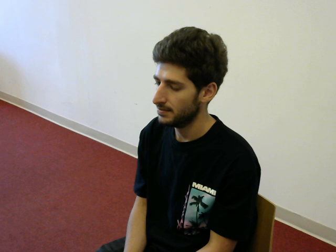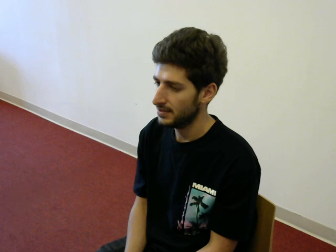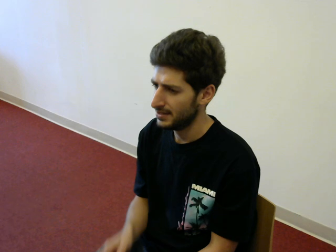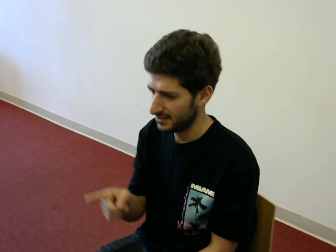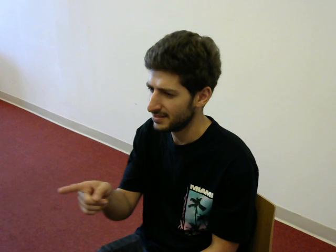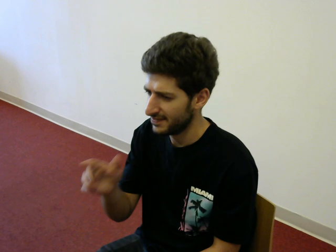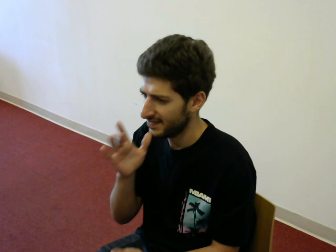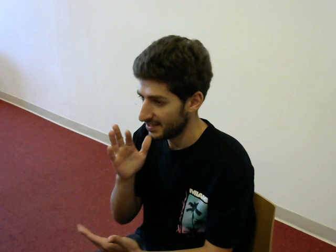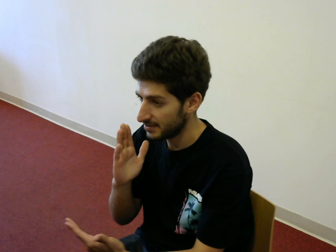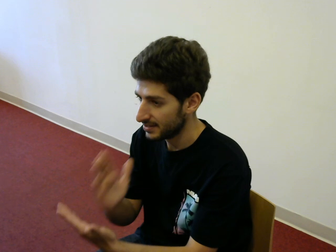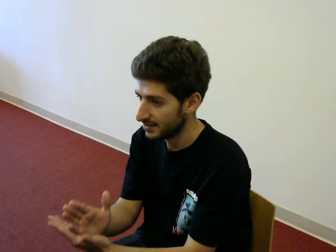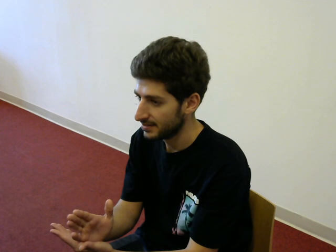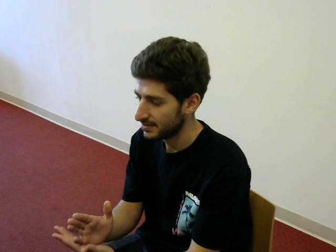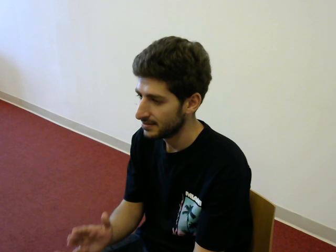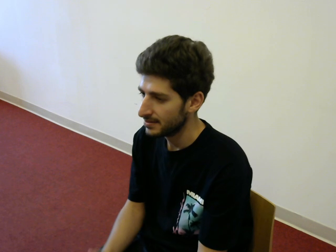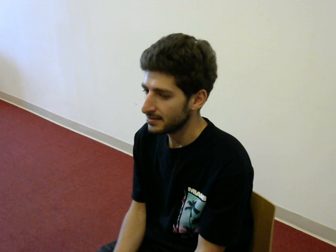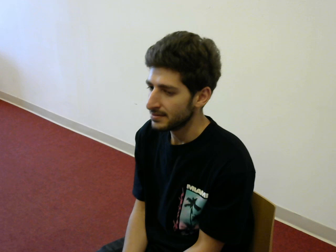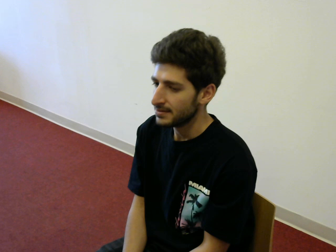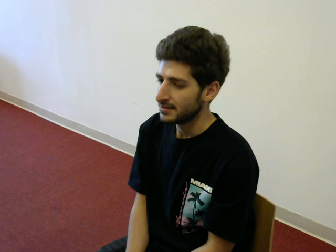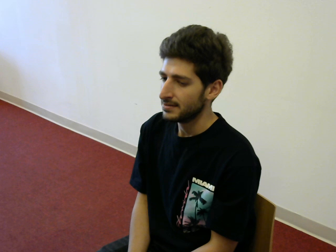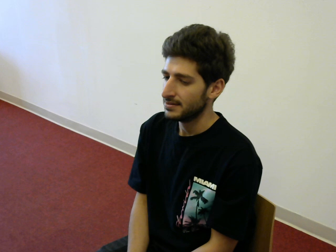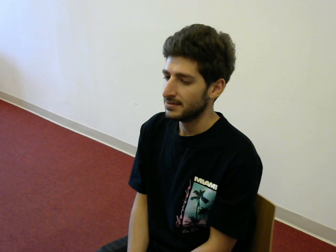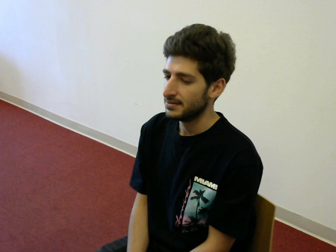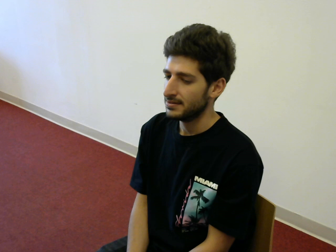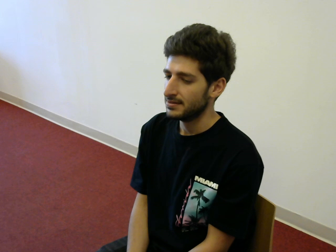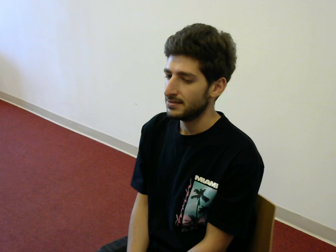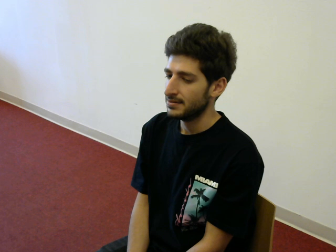Sizin vaxtınız var?